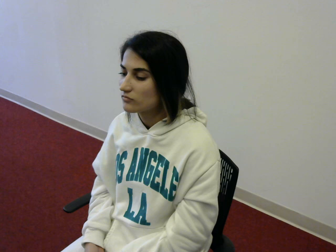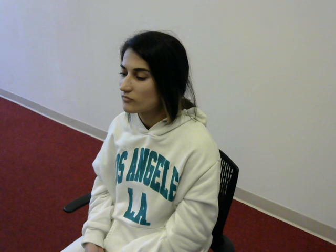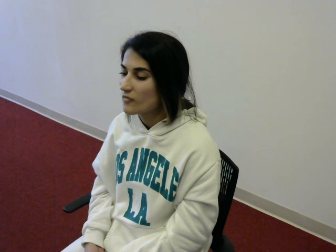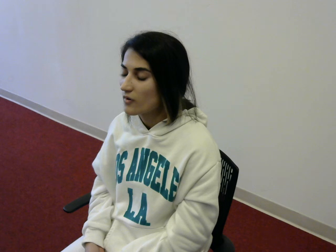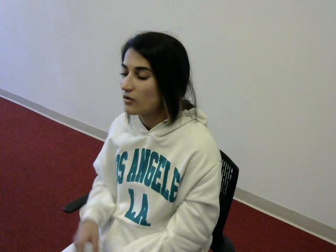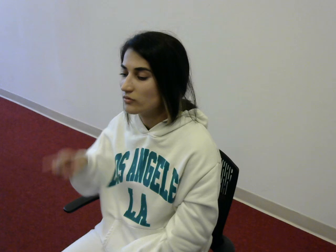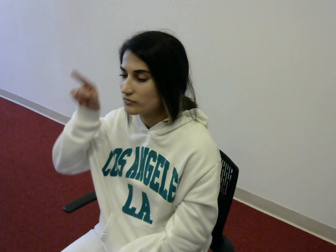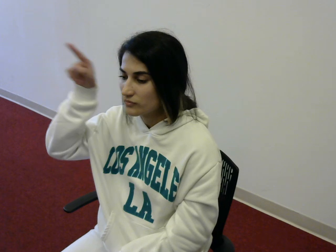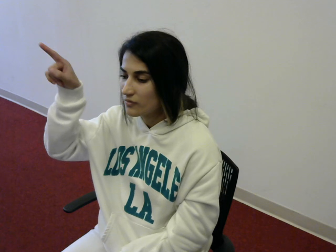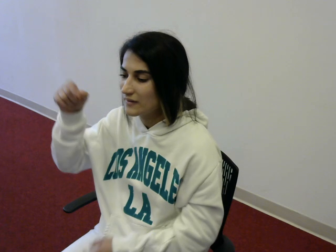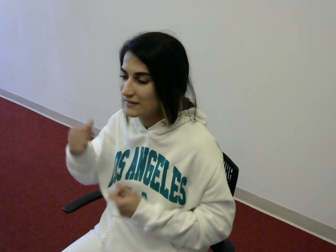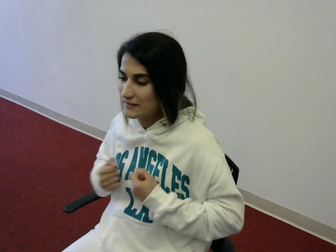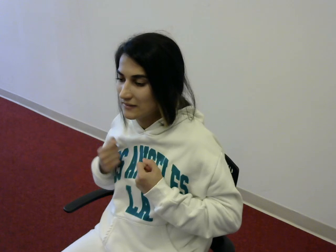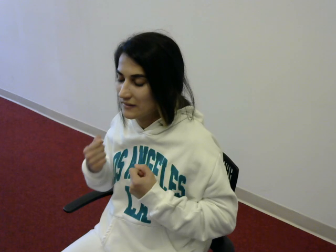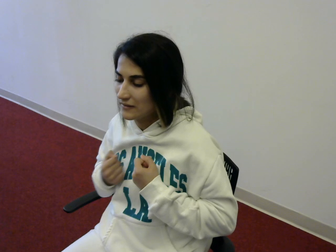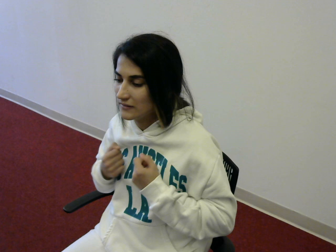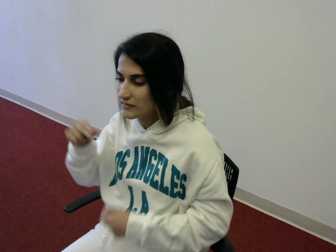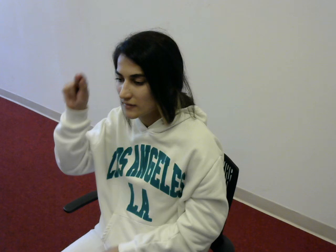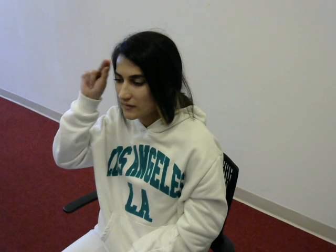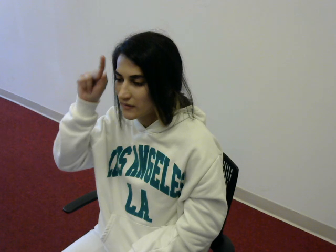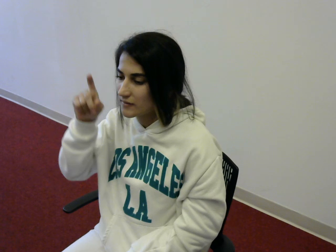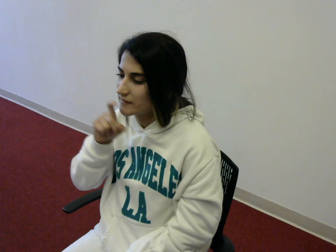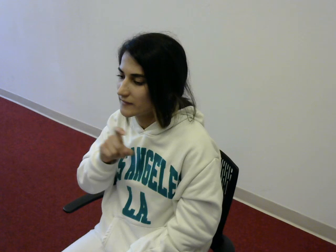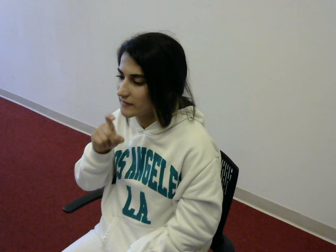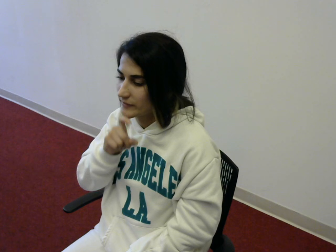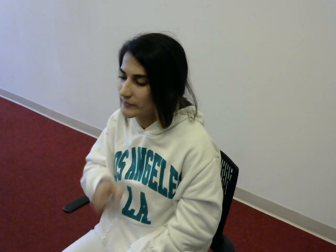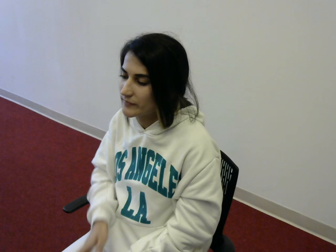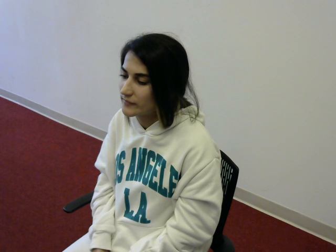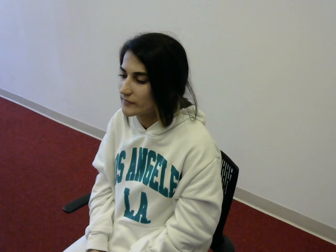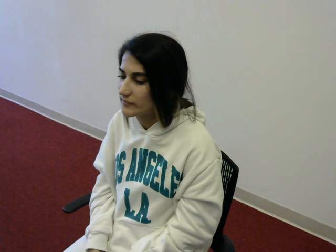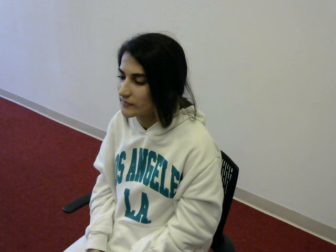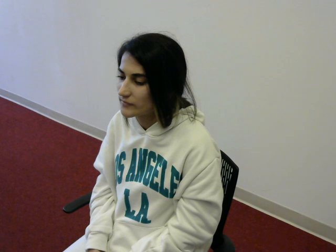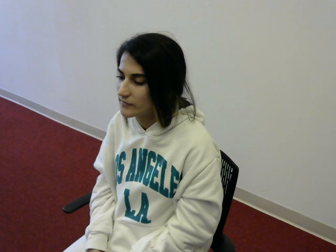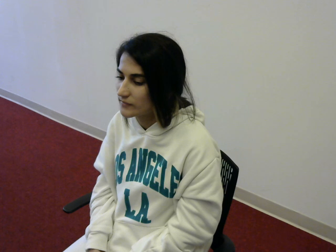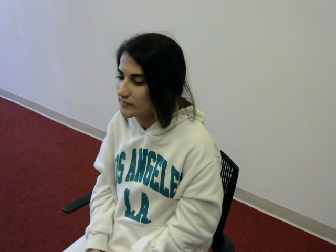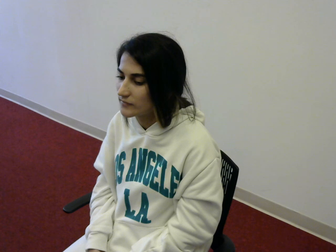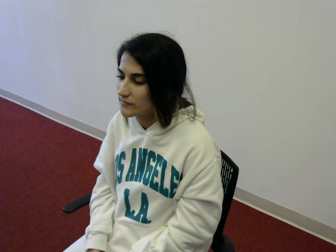O çalışqan şagirddir